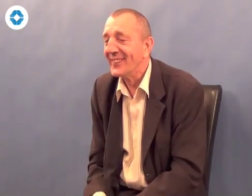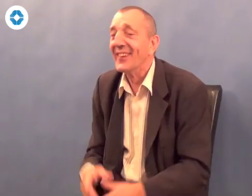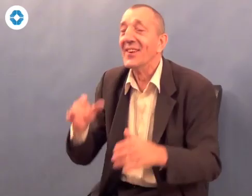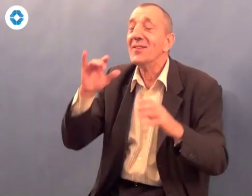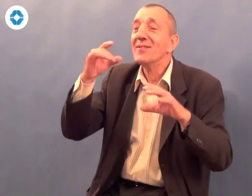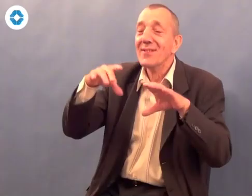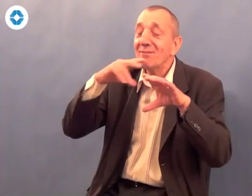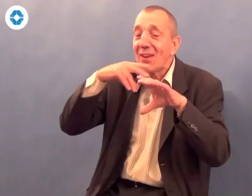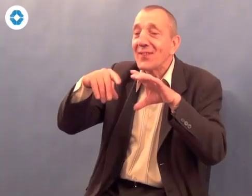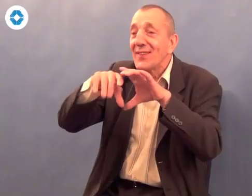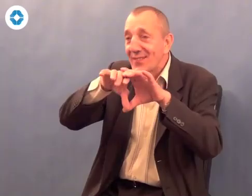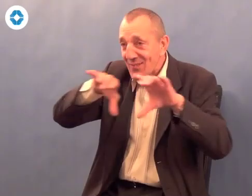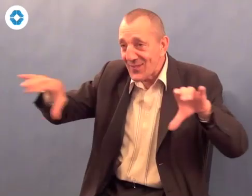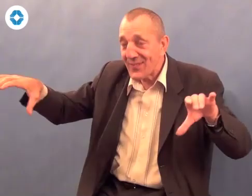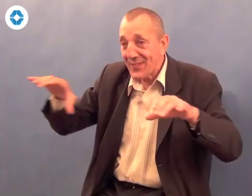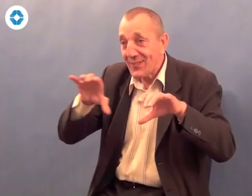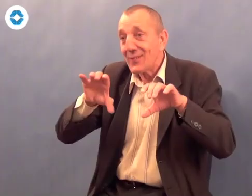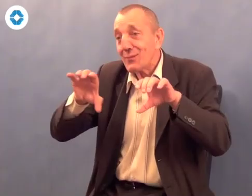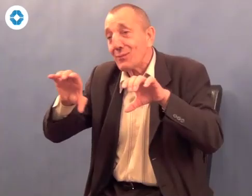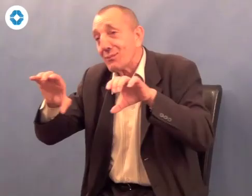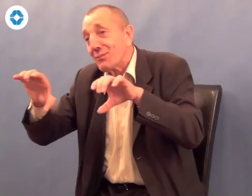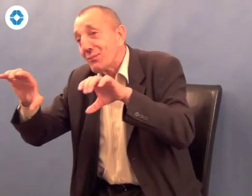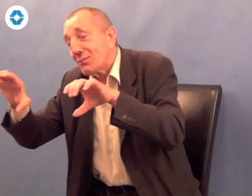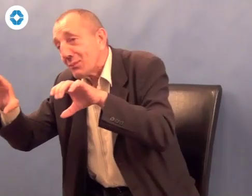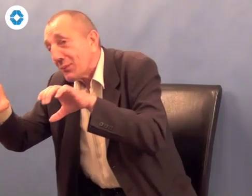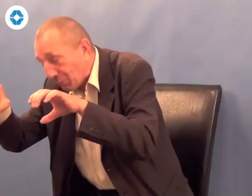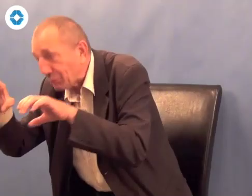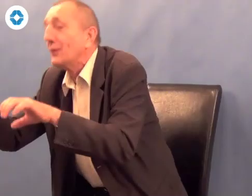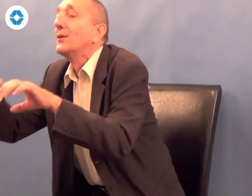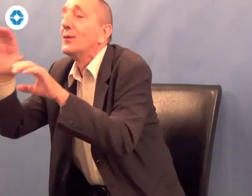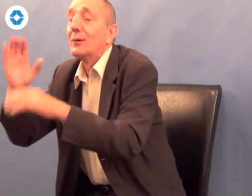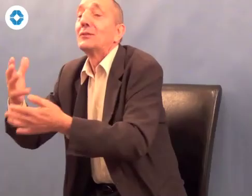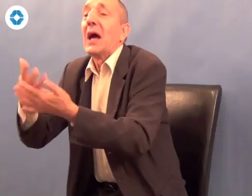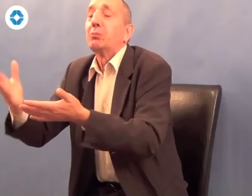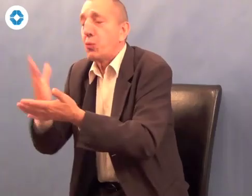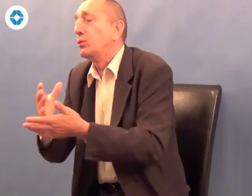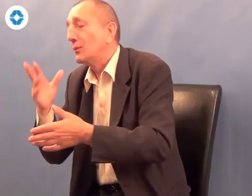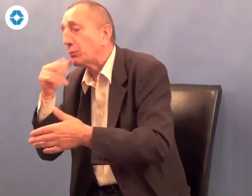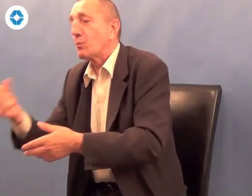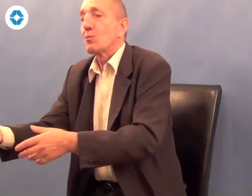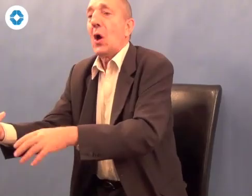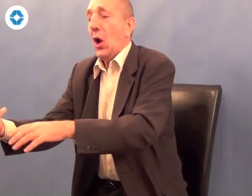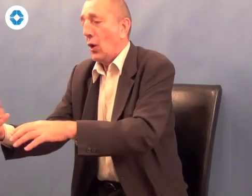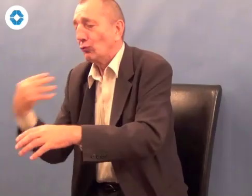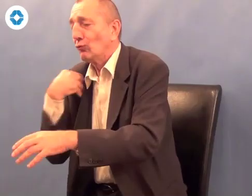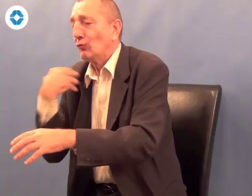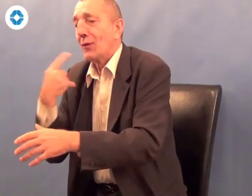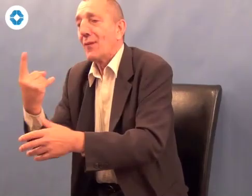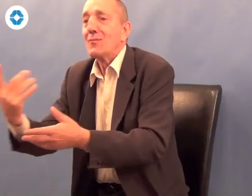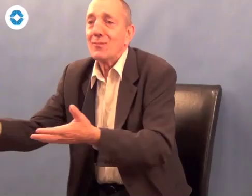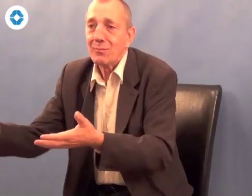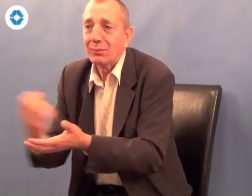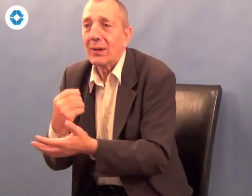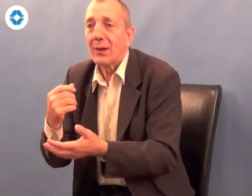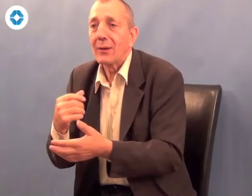Płynie przez wodę opierając się o dziurawy pień, zatrzymuje się już na ziemi, jest żaba, żyje, bierze jedną.